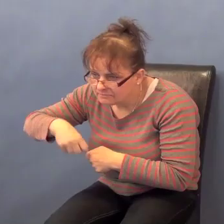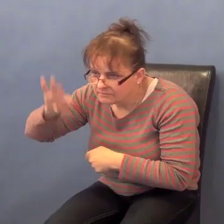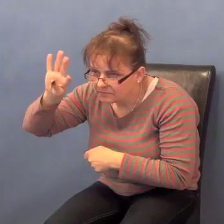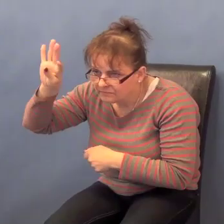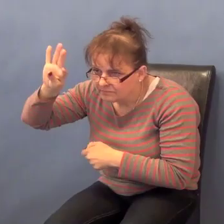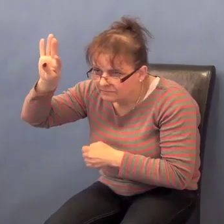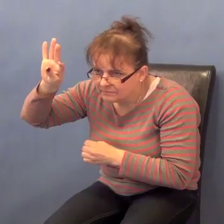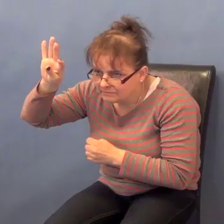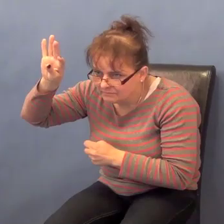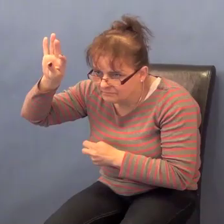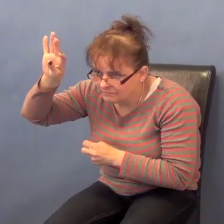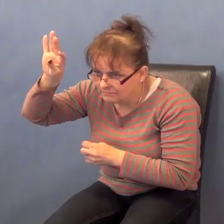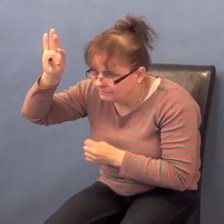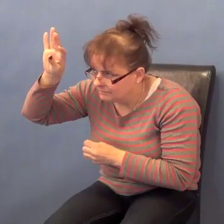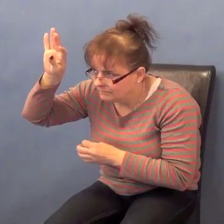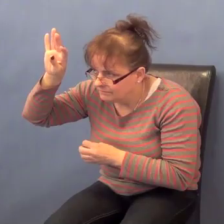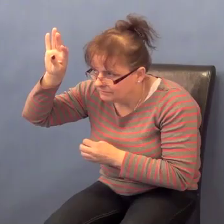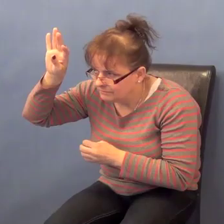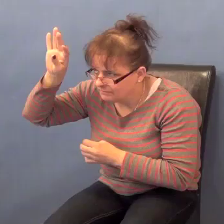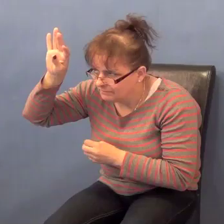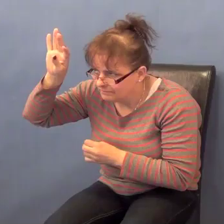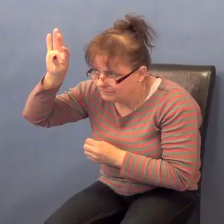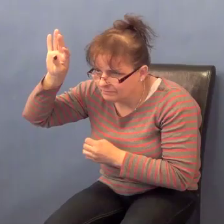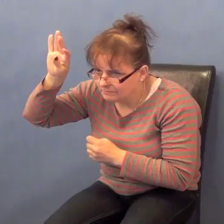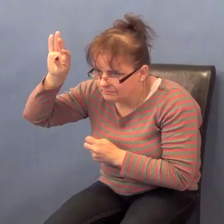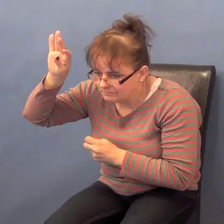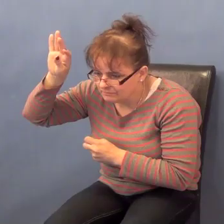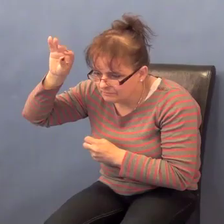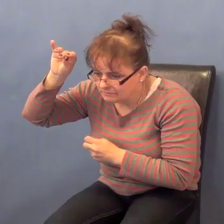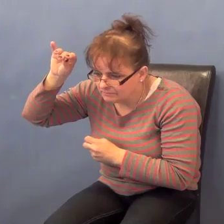O czwartej.